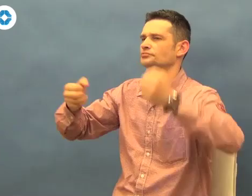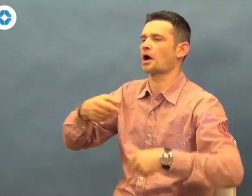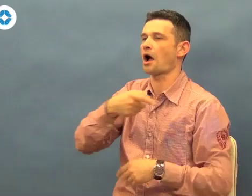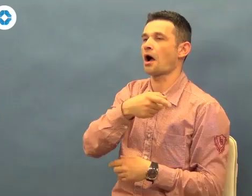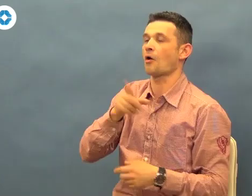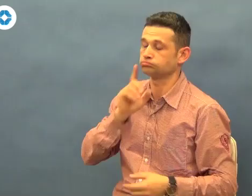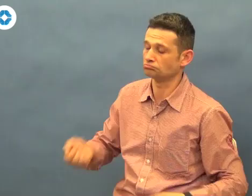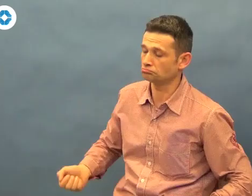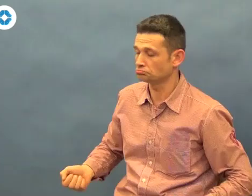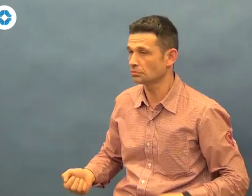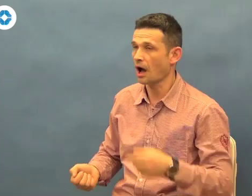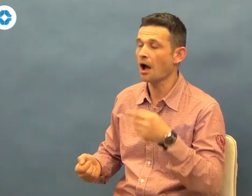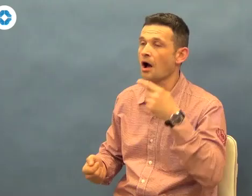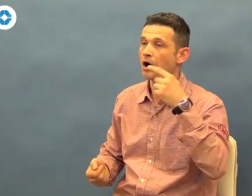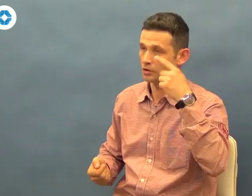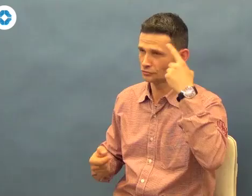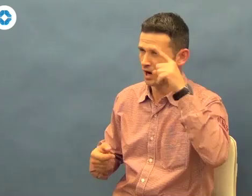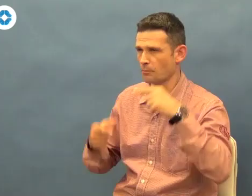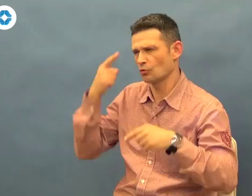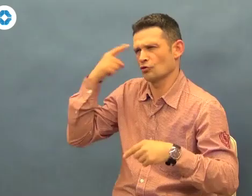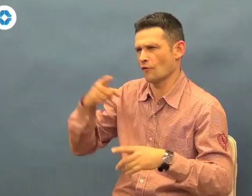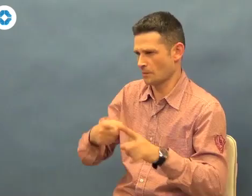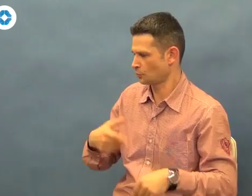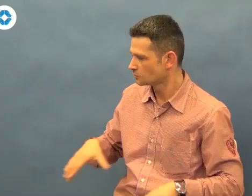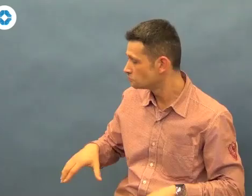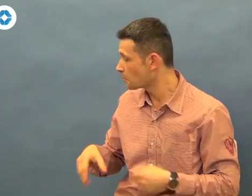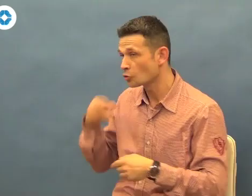Mężczyzna szedł dalej, a krowa, czy cielę, patrzyło na gruszki.